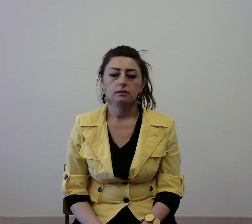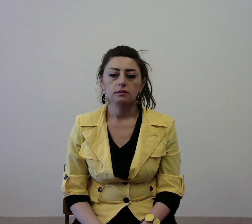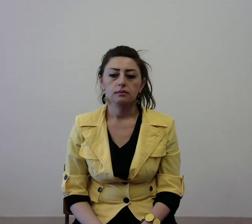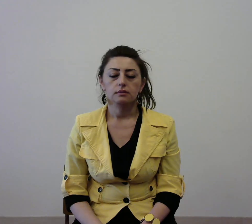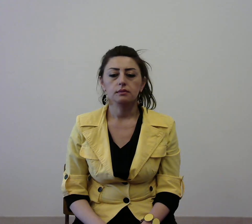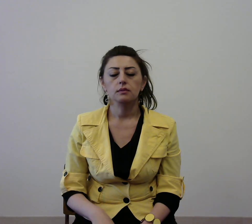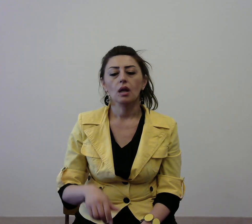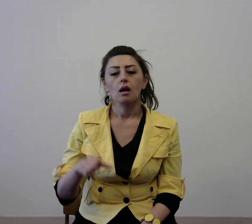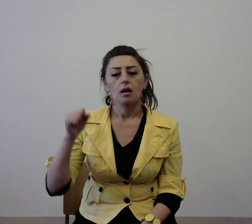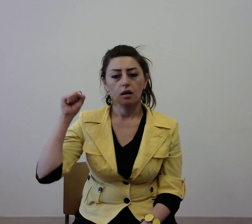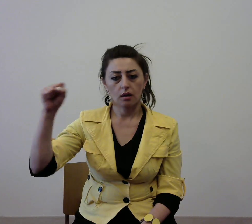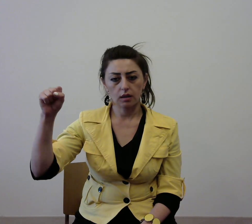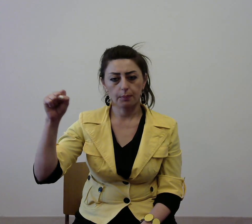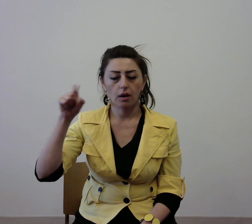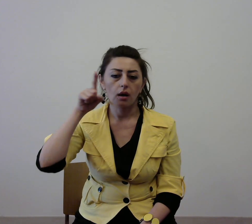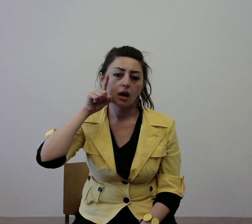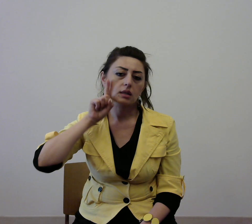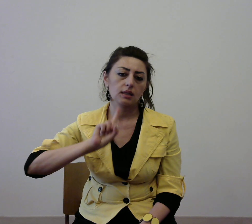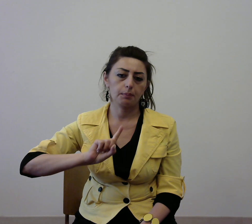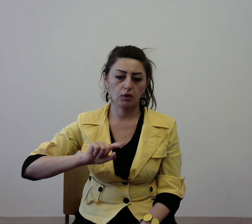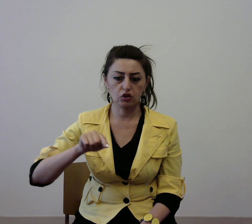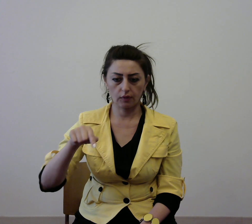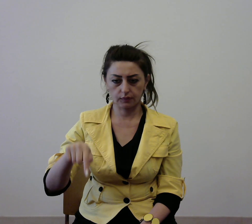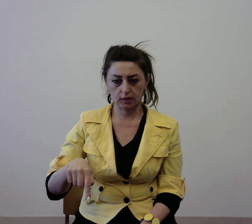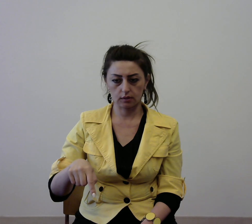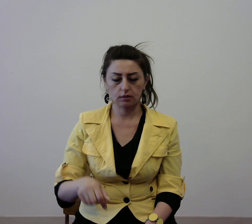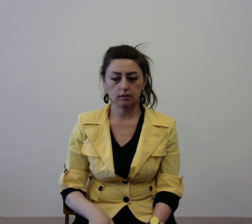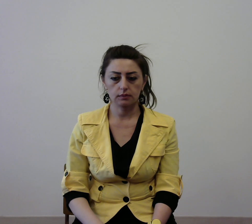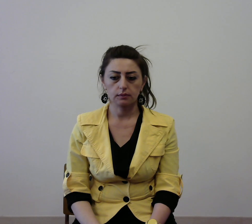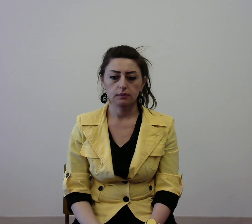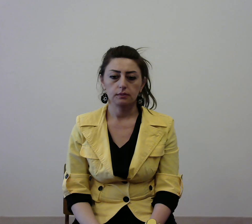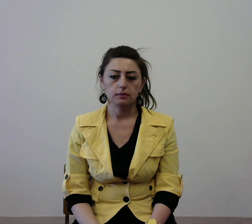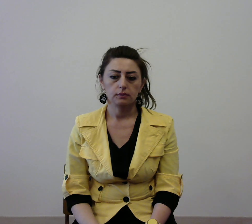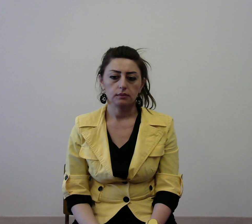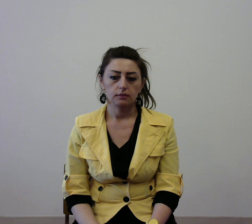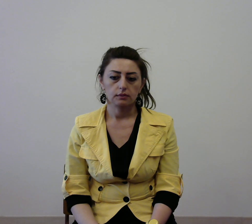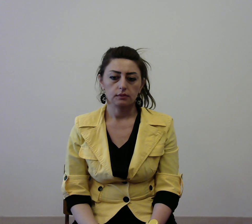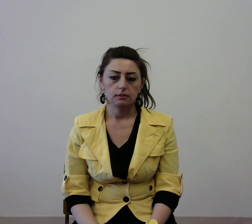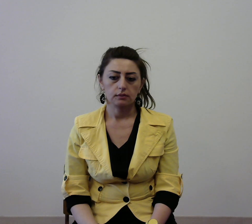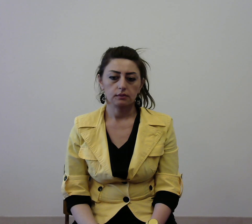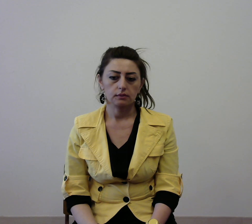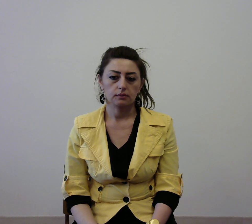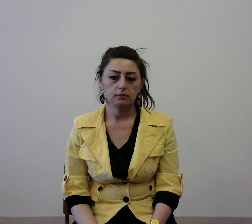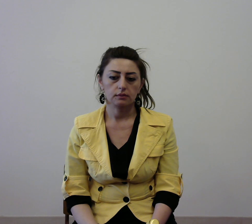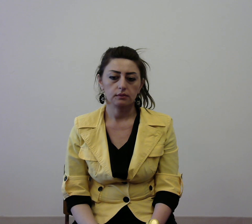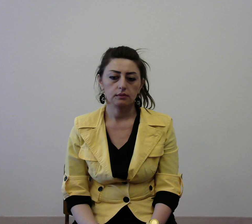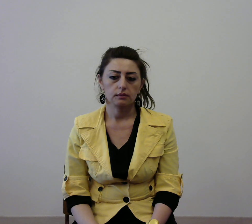Qarabağ Azərbaycandır!